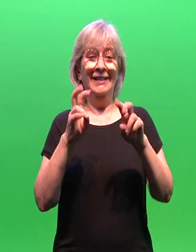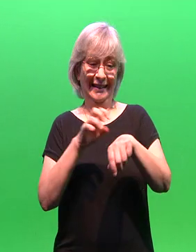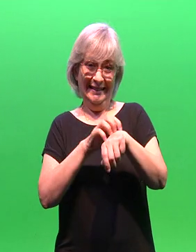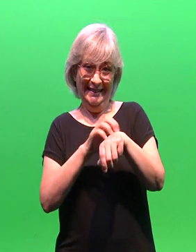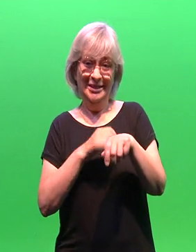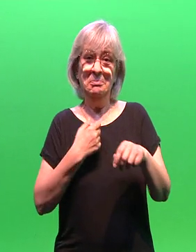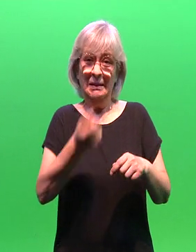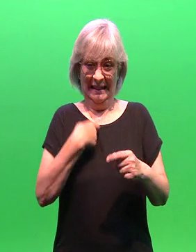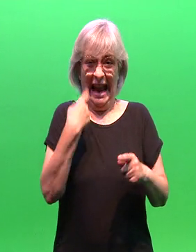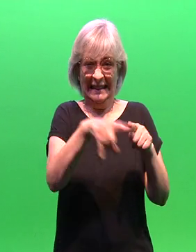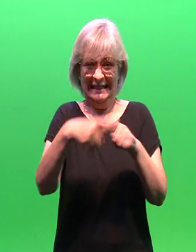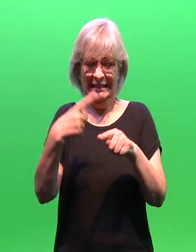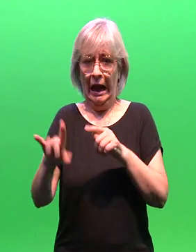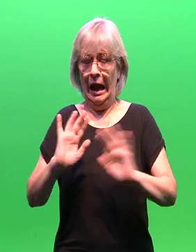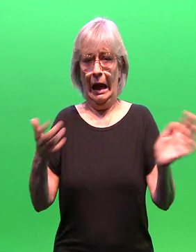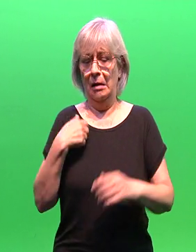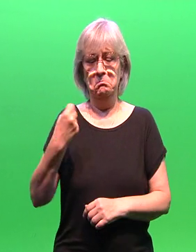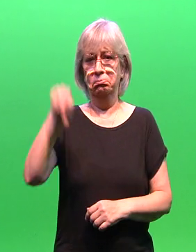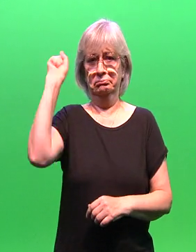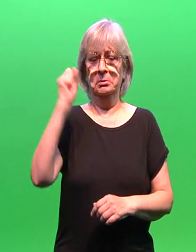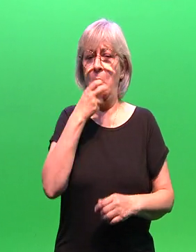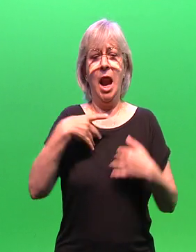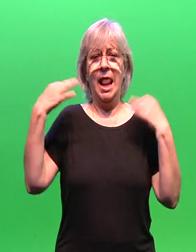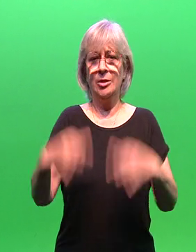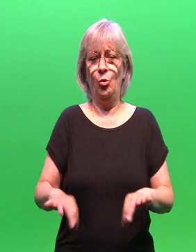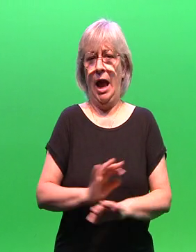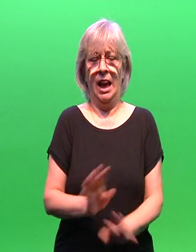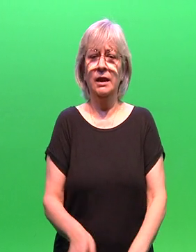Ja he provat moltes pastilles quan em pica la mà, i n'estic farta, és millor alguna cosa natural.